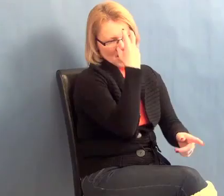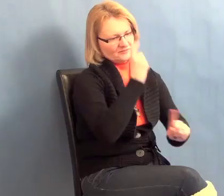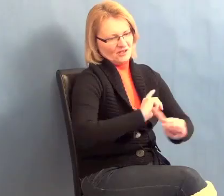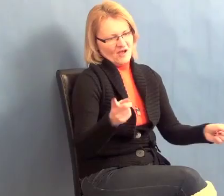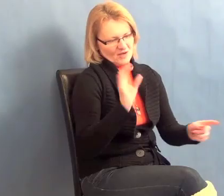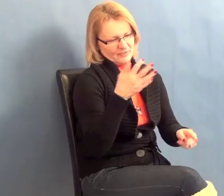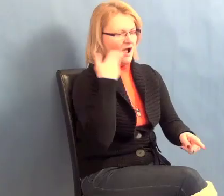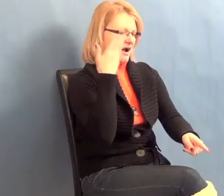Tak to pasuje do Arabii.